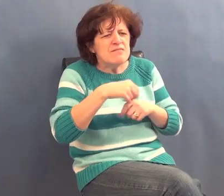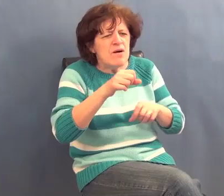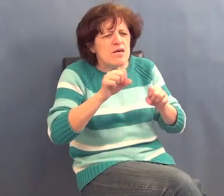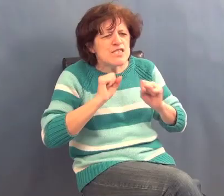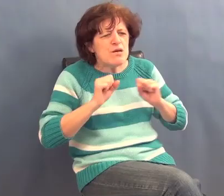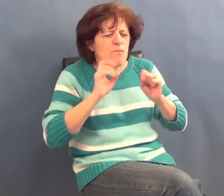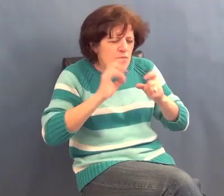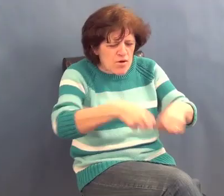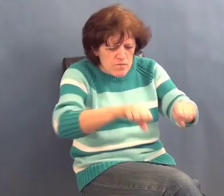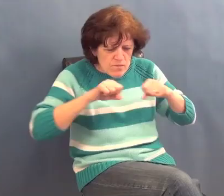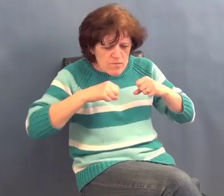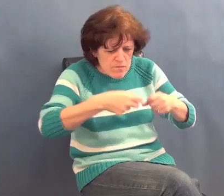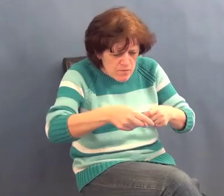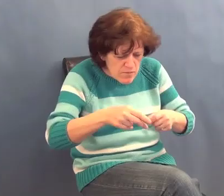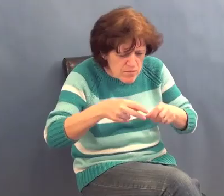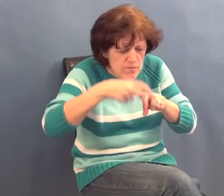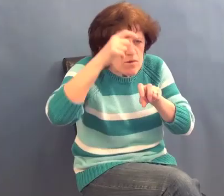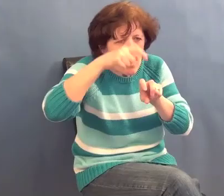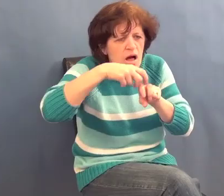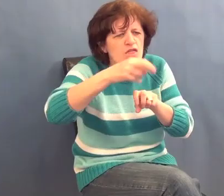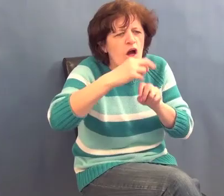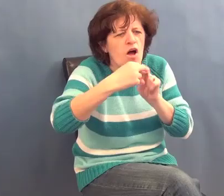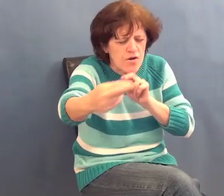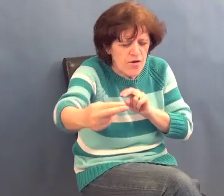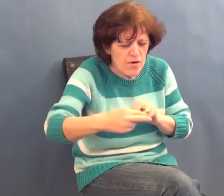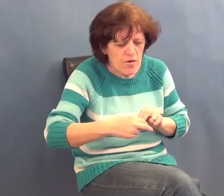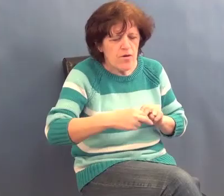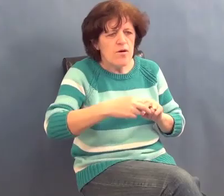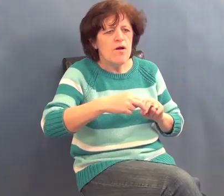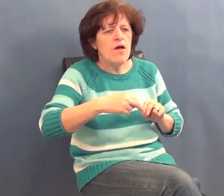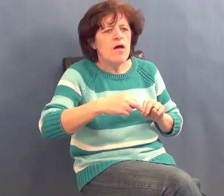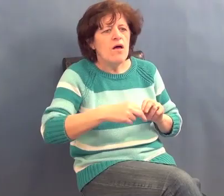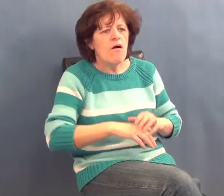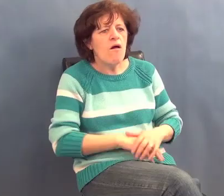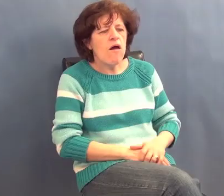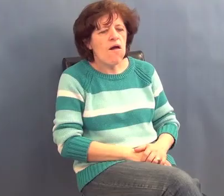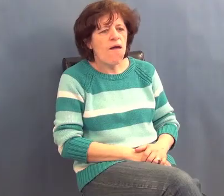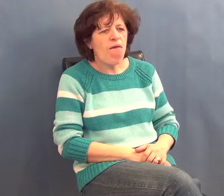Podobny jak do siłowni, taka drezyna na torze.